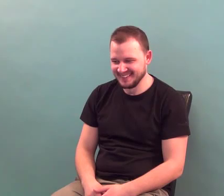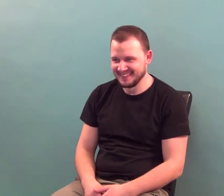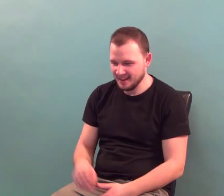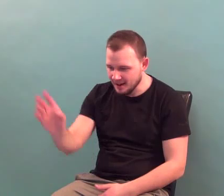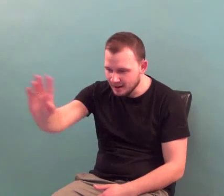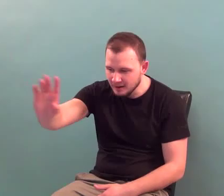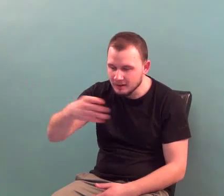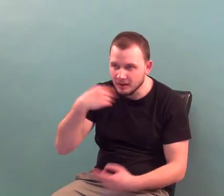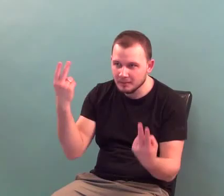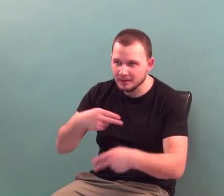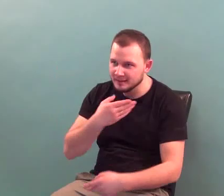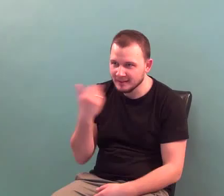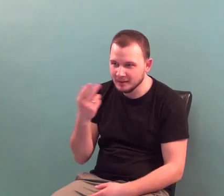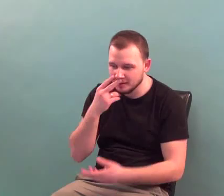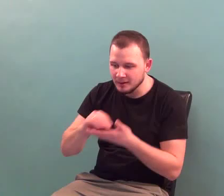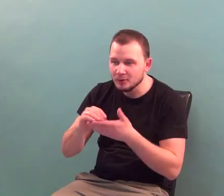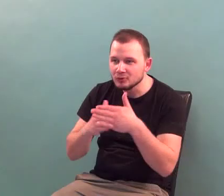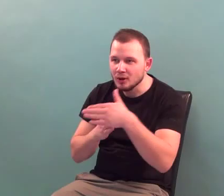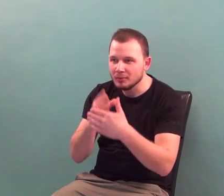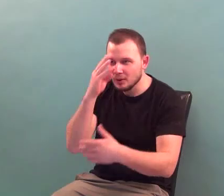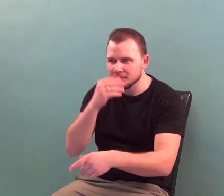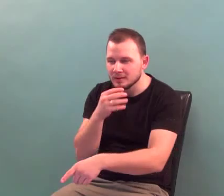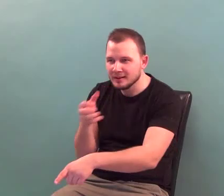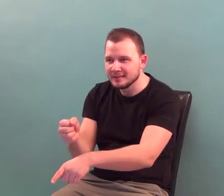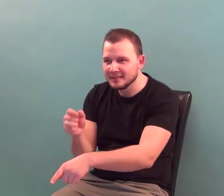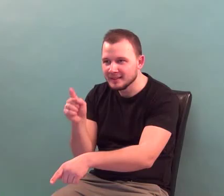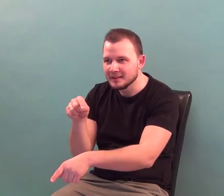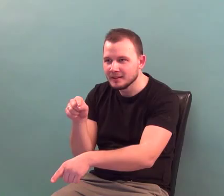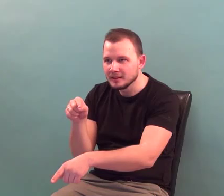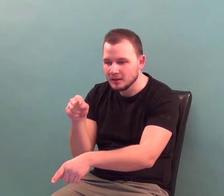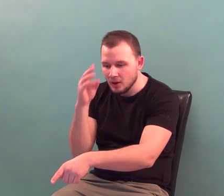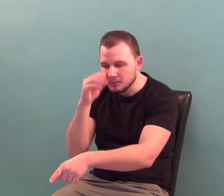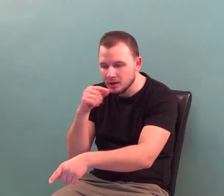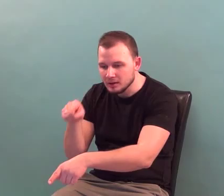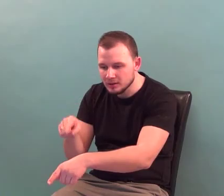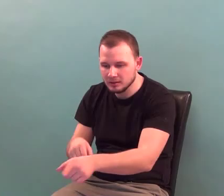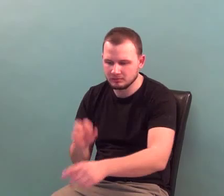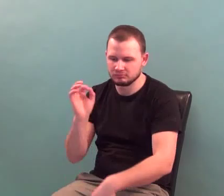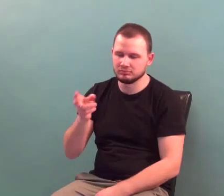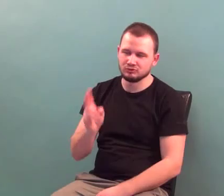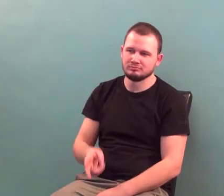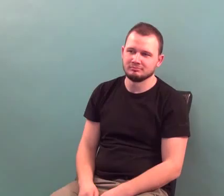Nie, nie ma szlabanu, widać, że jest napisane "Stop" na obrazku... a nie, faktycznie jest szlaban.